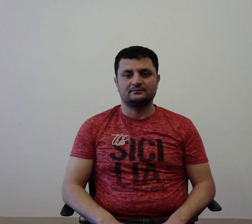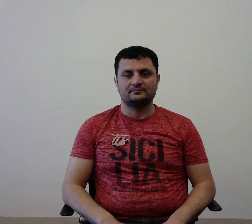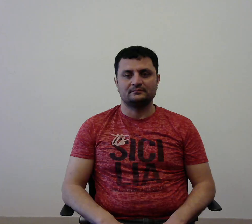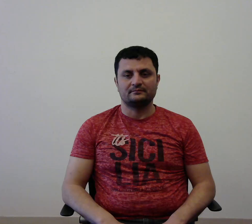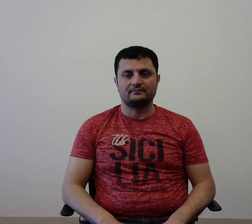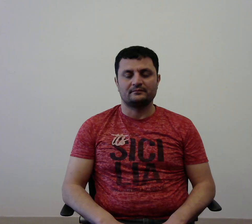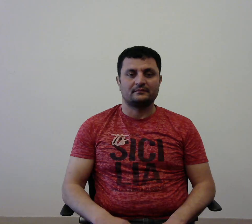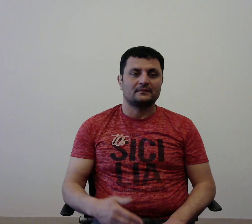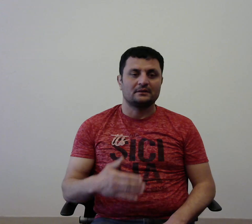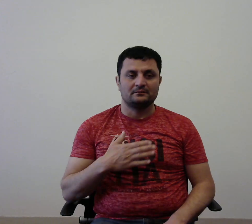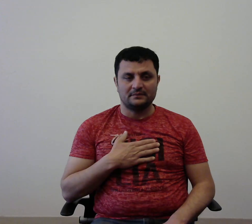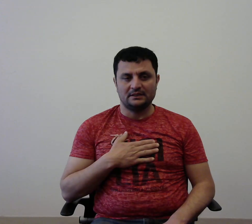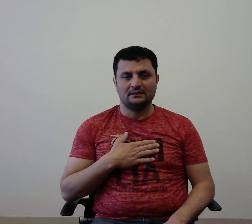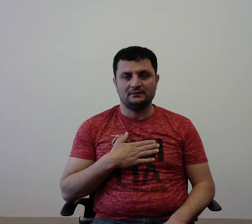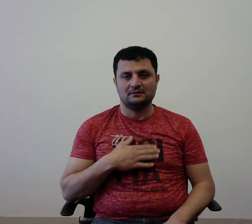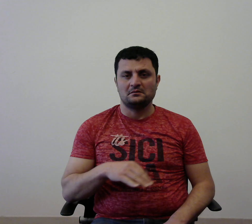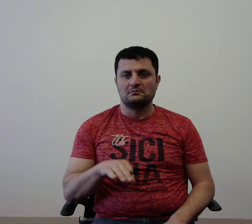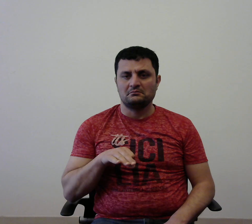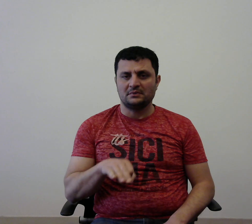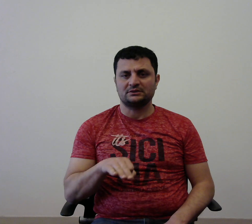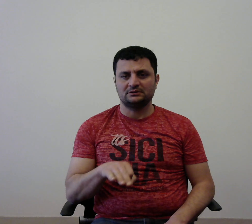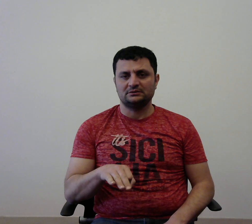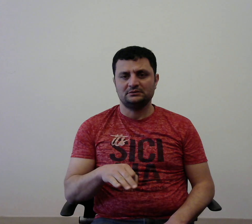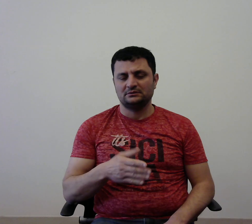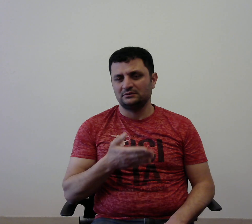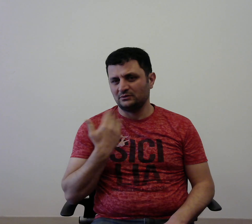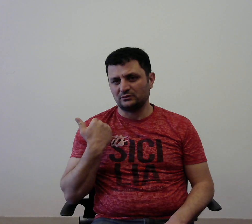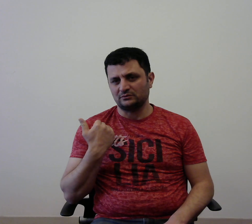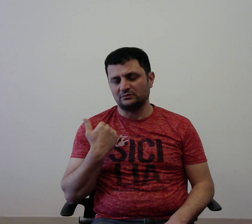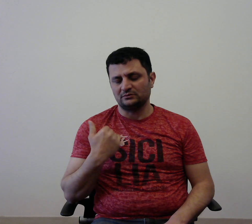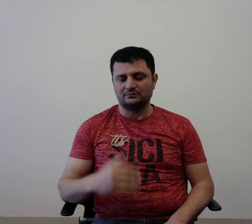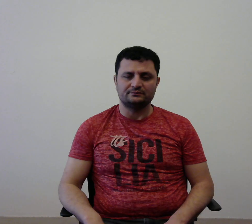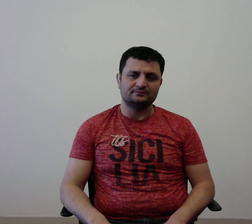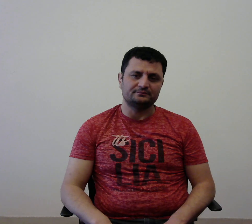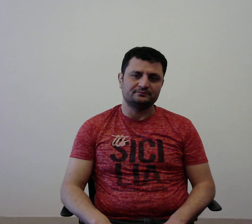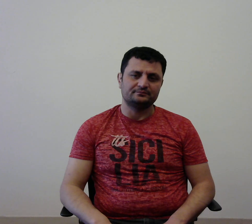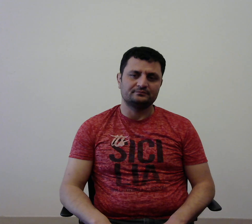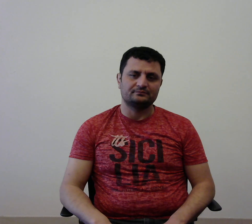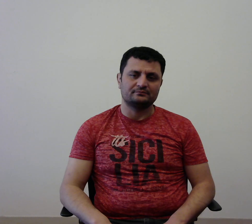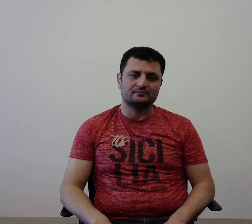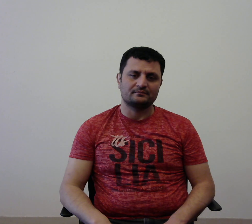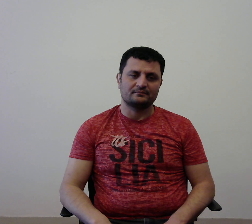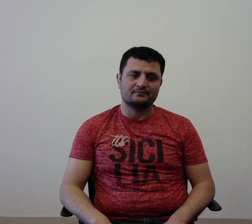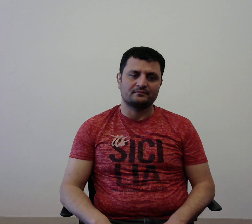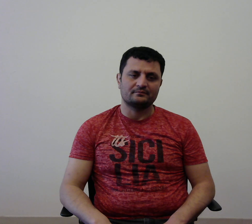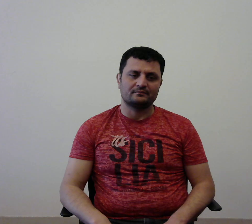Mənim avtomobilim yoxdur